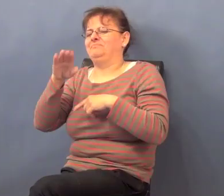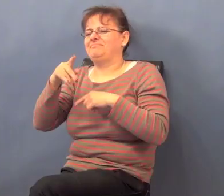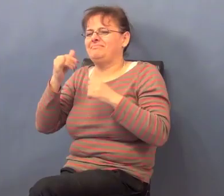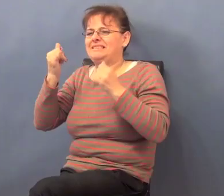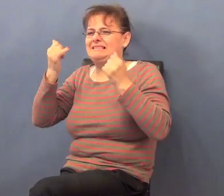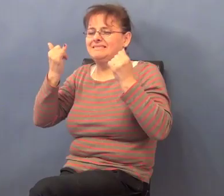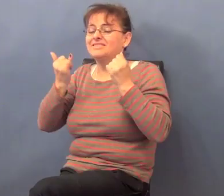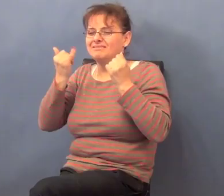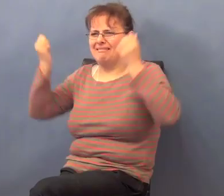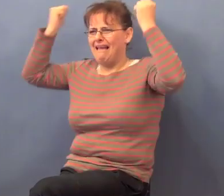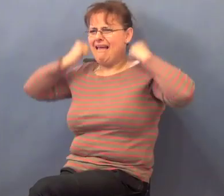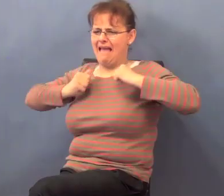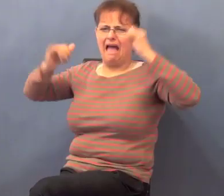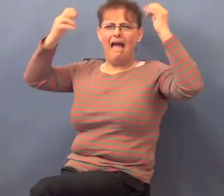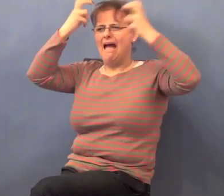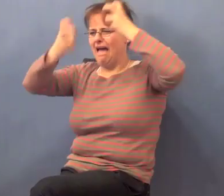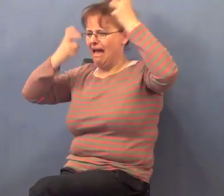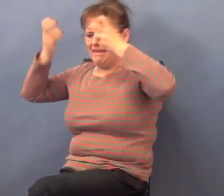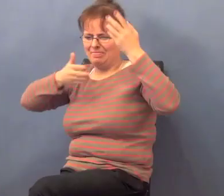Dziecko szuka.